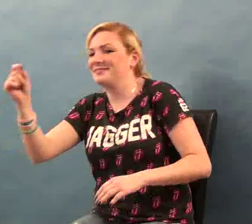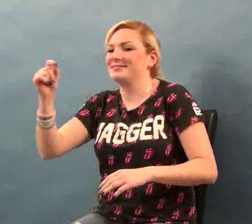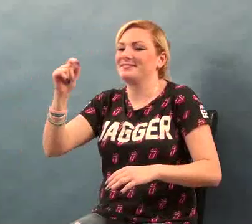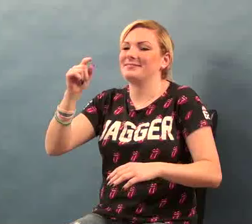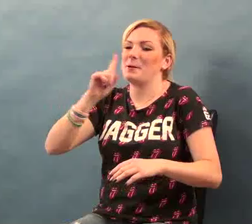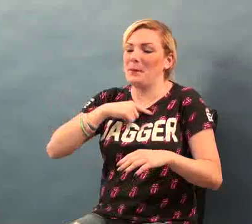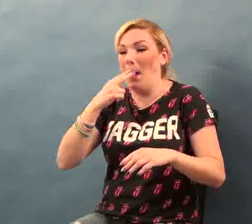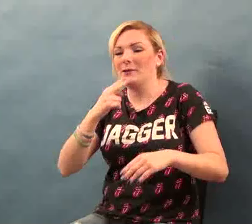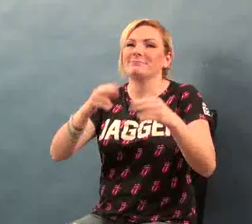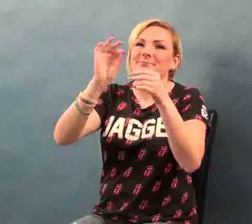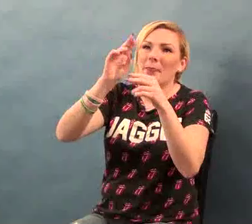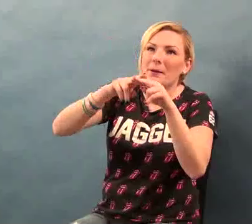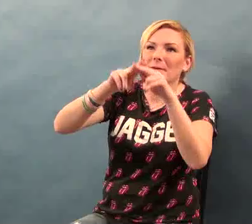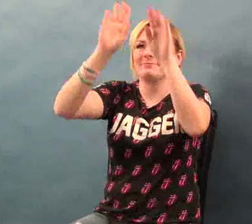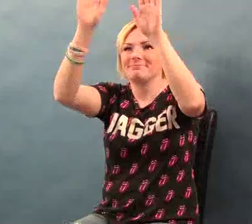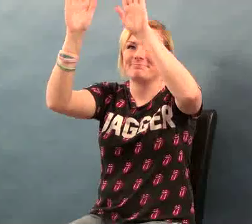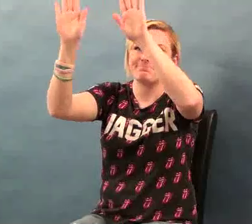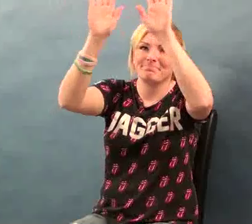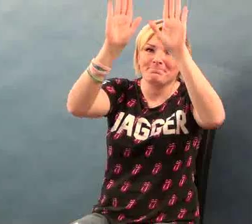Pan Charlie Chaplin naprawia szybę.